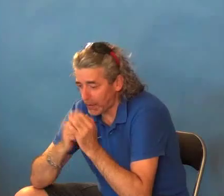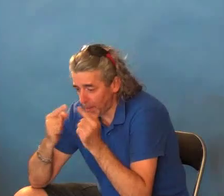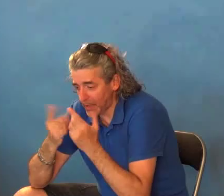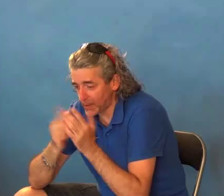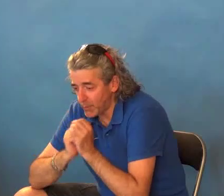Nie pasuje.